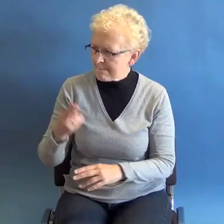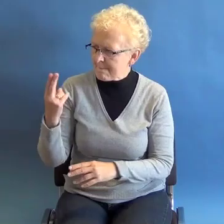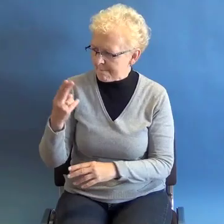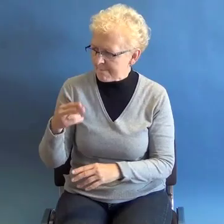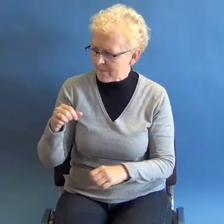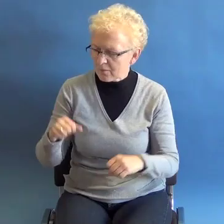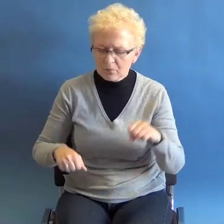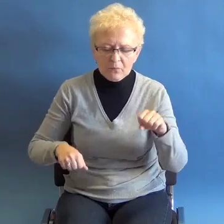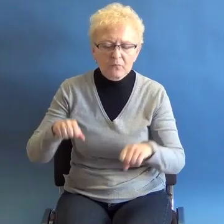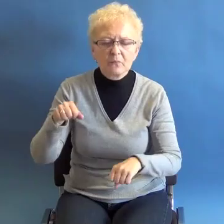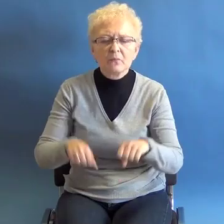Drezyna.